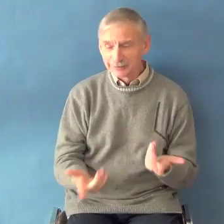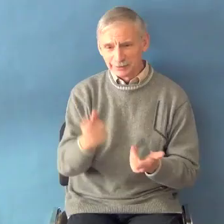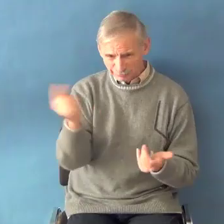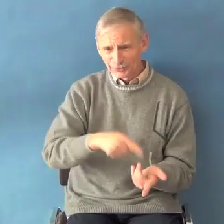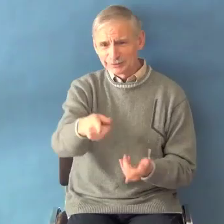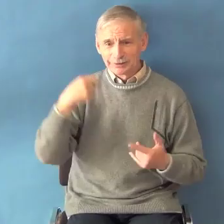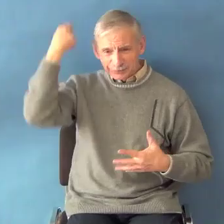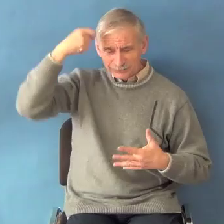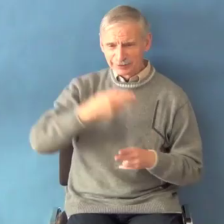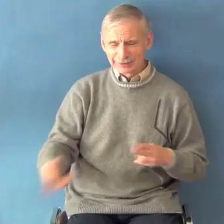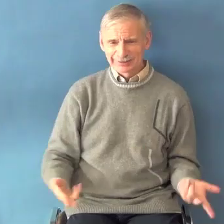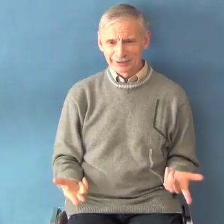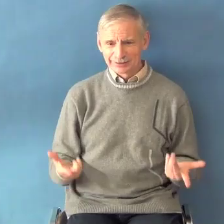Musisz brać prysznic, żeby być czysty.